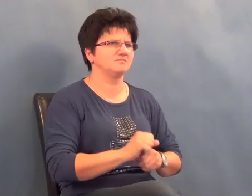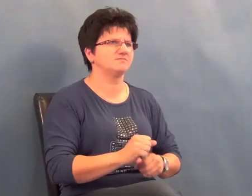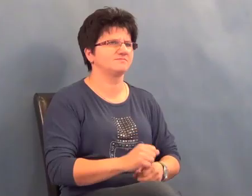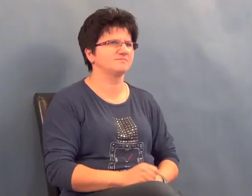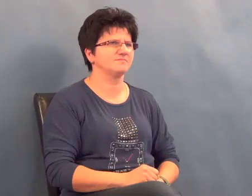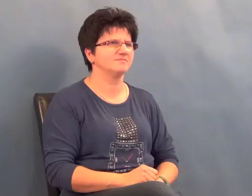Jest, jest.